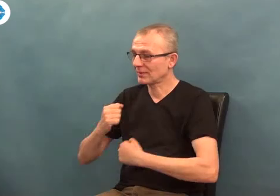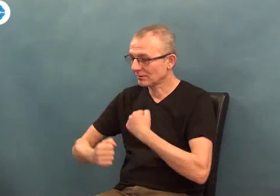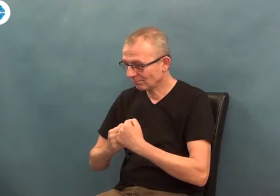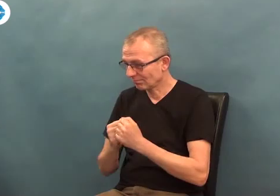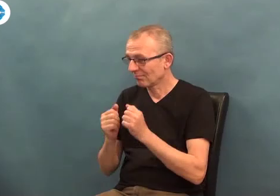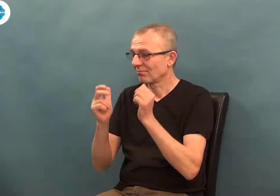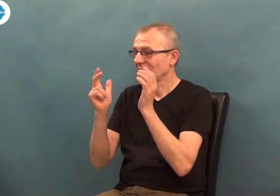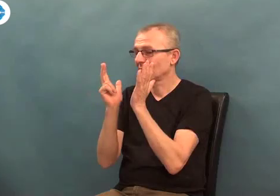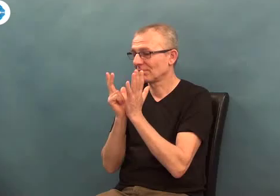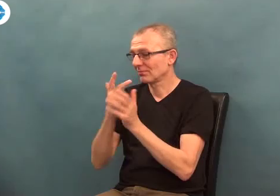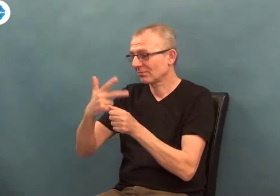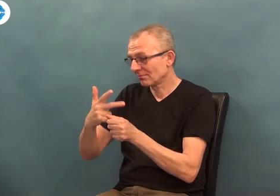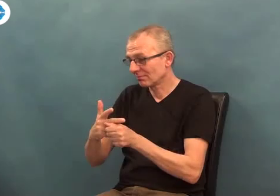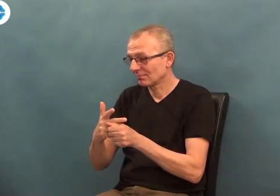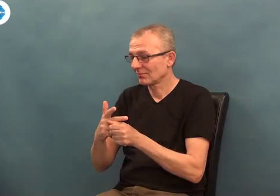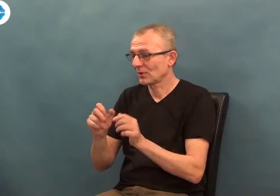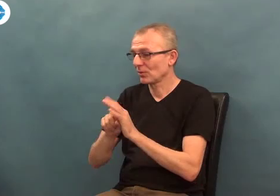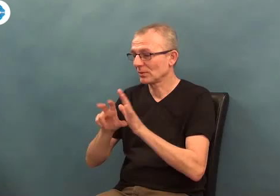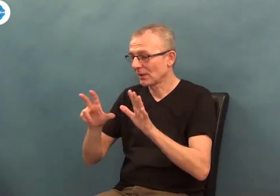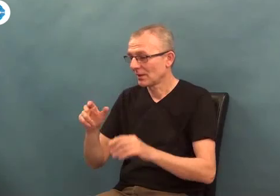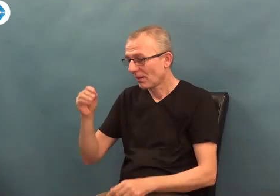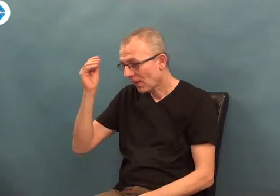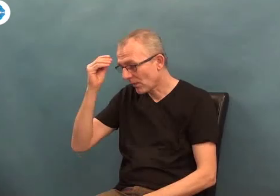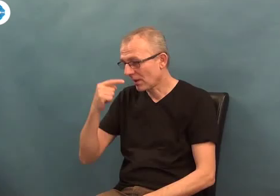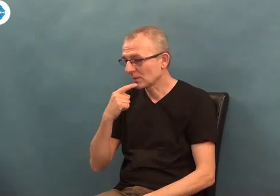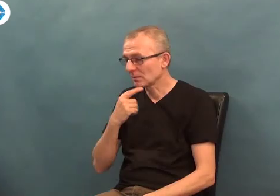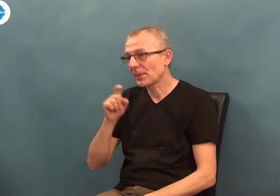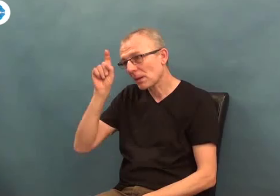Od osiemnastej trzydzieści do ósmej uczę się języka niemieckiego.